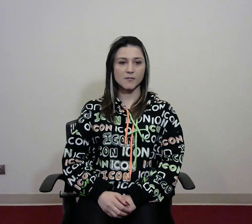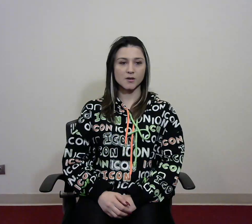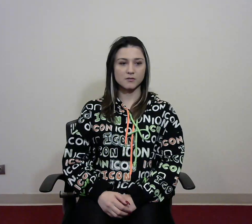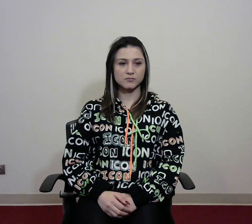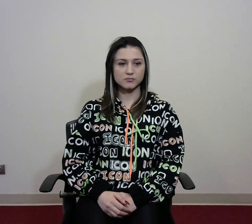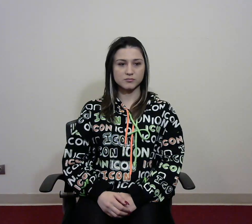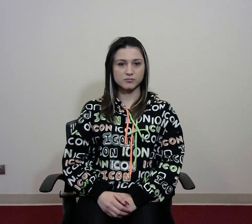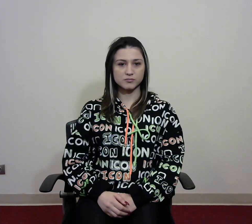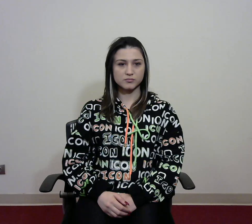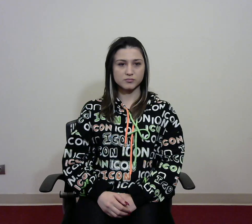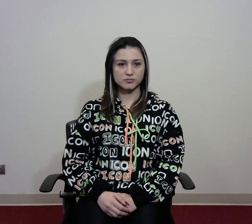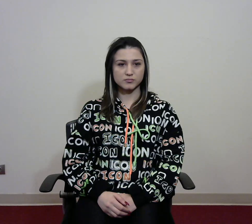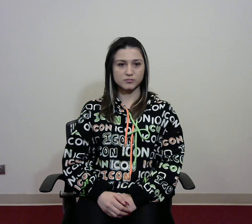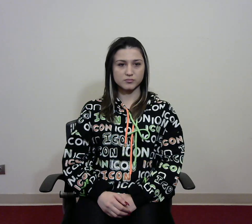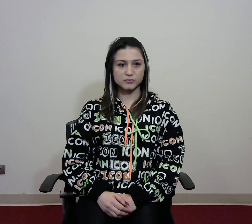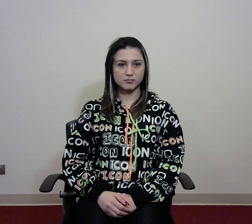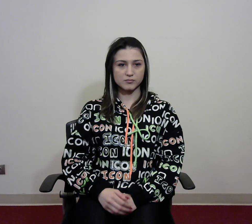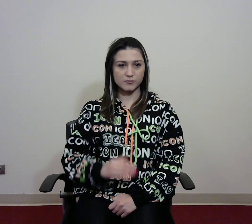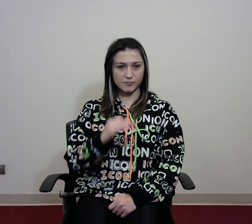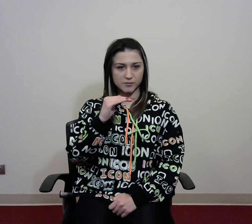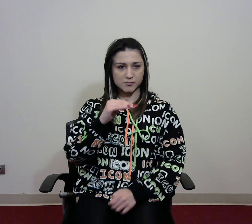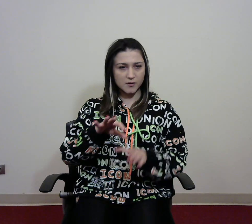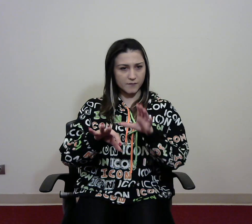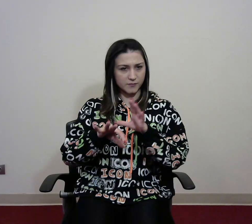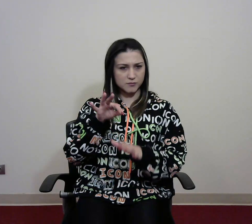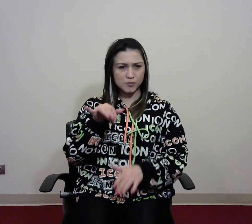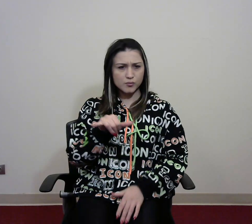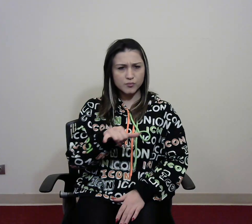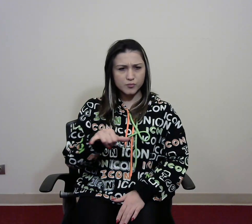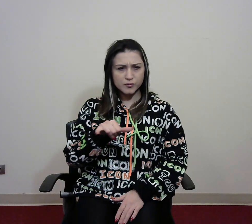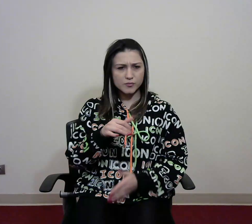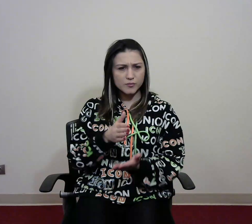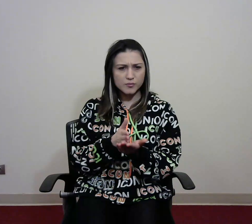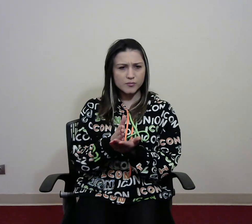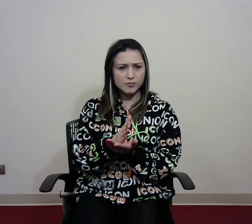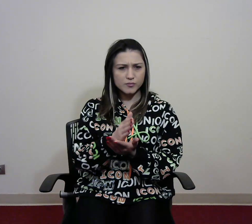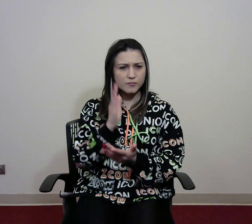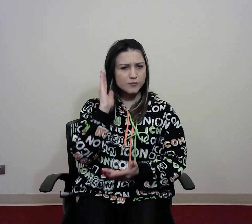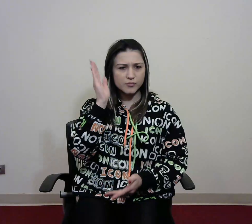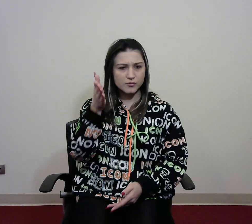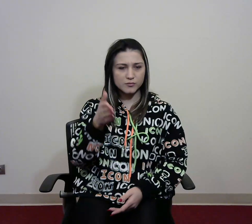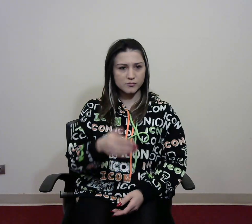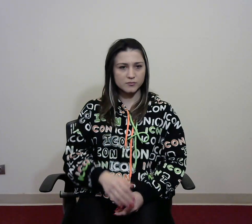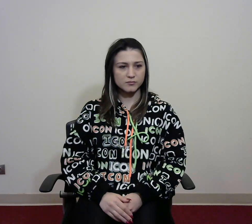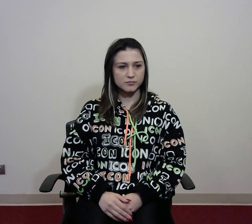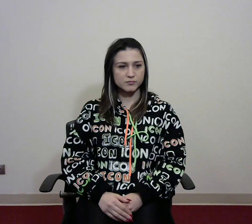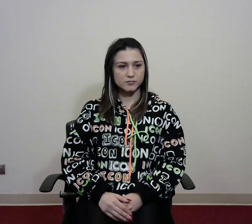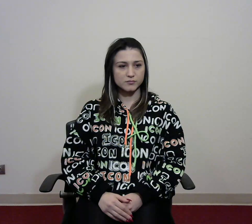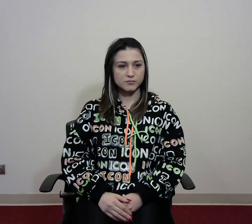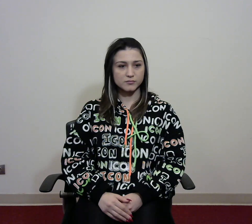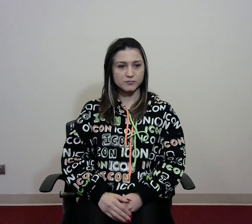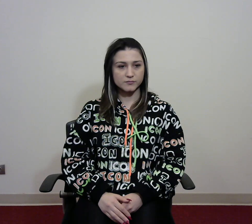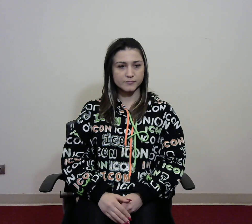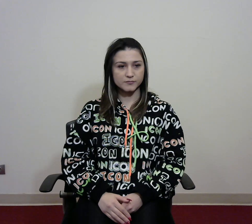Sizin seçiminiz hansı istiqamətdə olacaq?